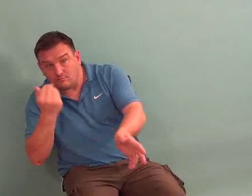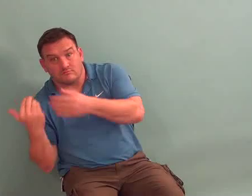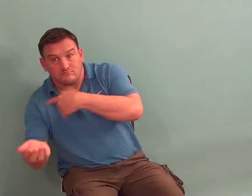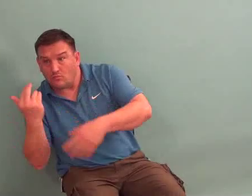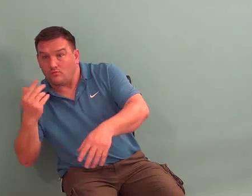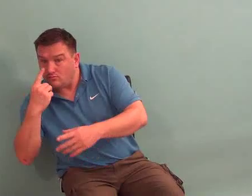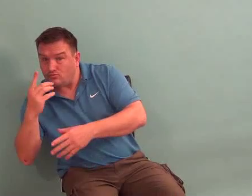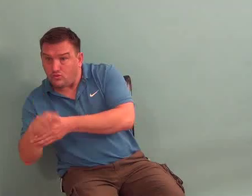Patrzą czy jest wszędzie pusto.